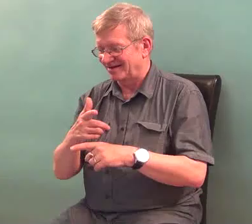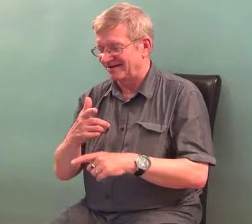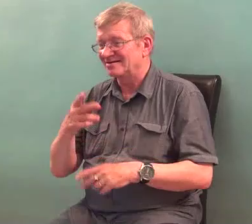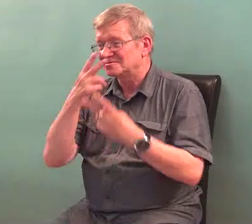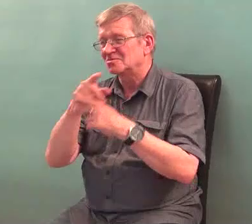Odwiedzić dziadka...